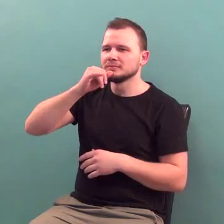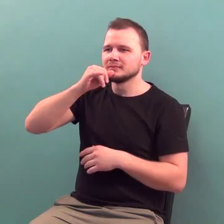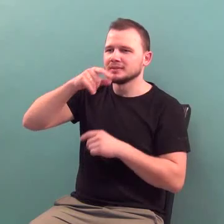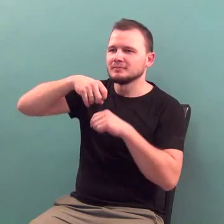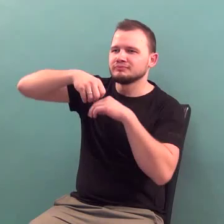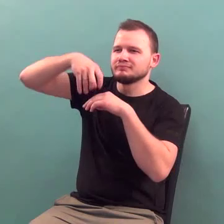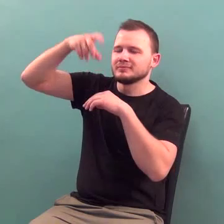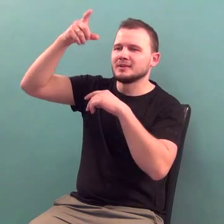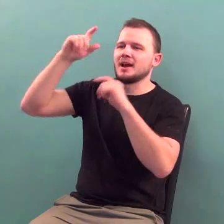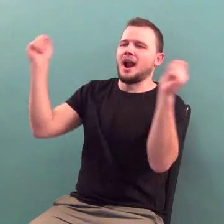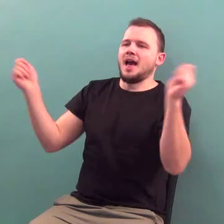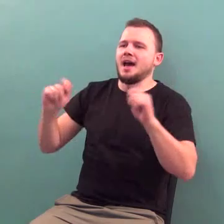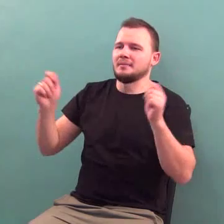Dym uruchomił alarm.